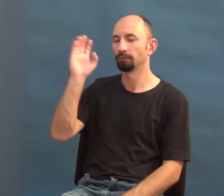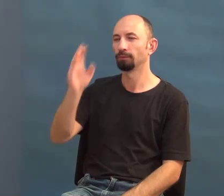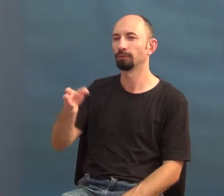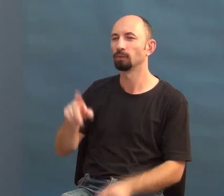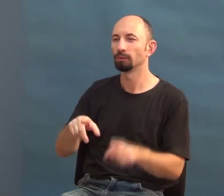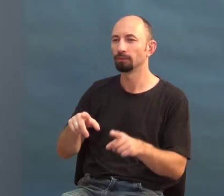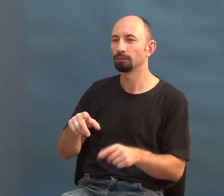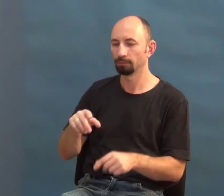Znak.